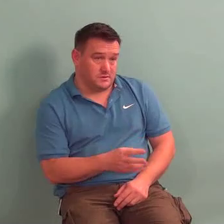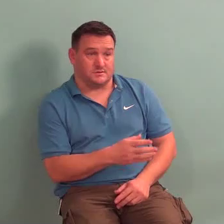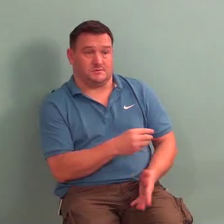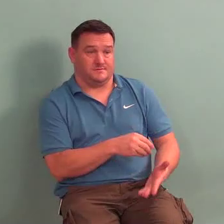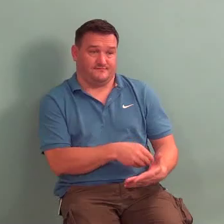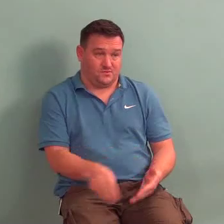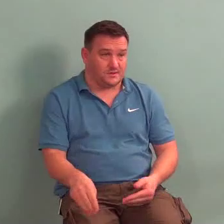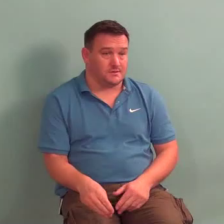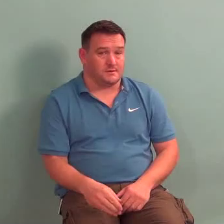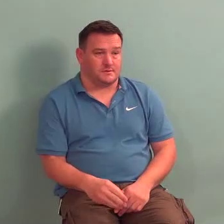Płaci.